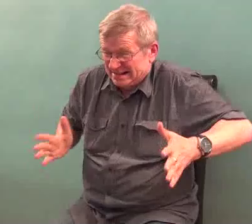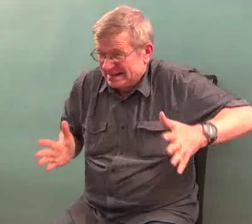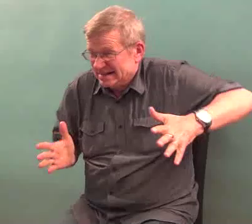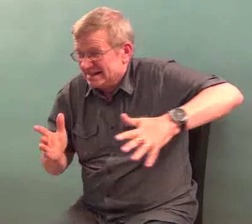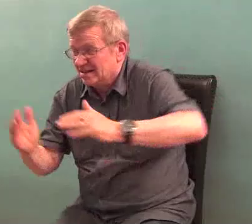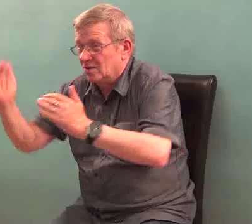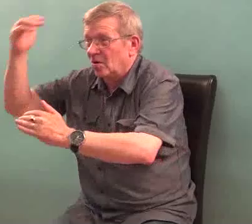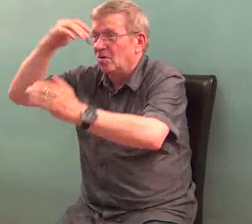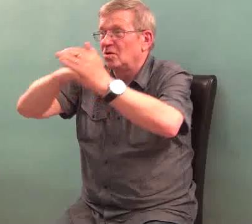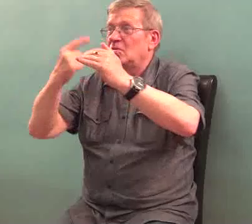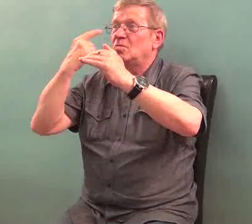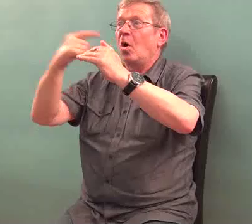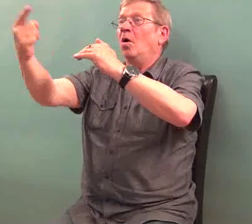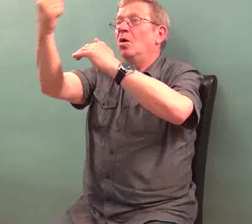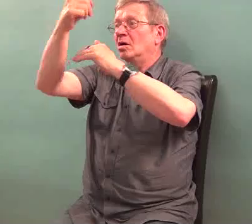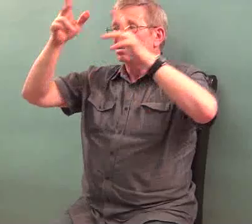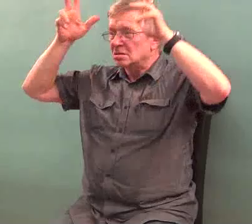Za górą zauważył rogi jelenia.